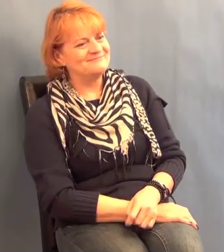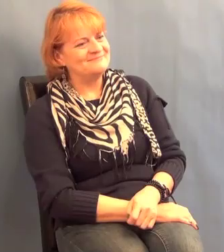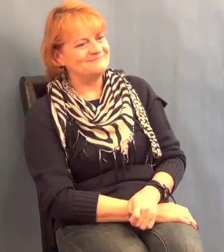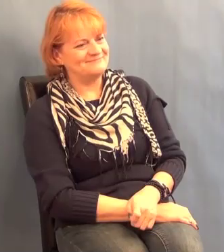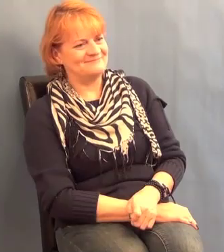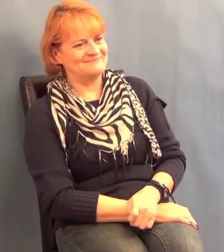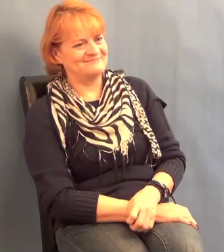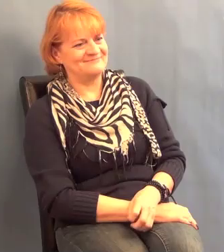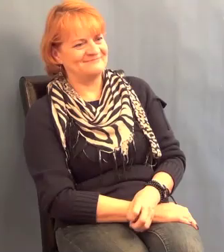Ryba, zbliżyli się nosami.